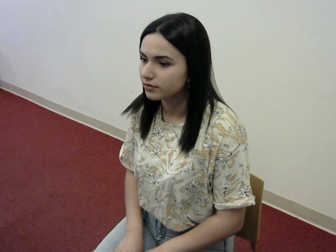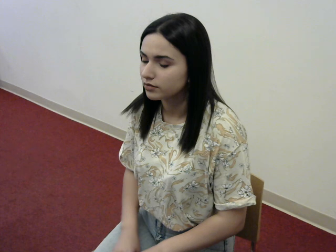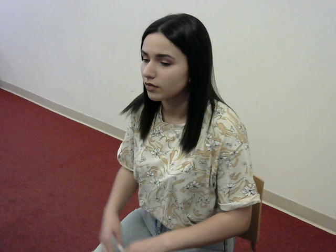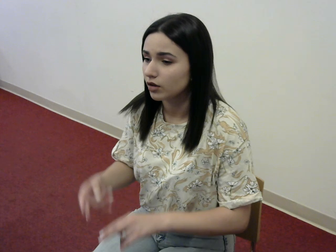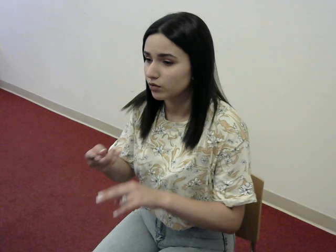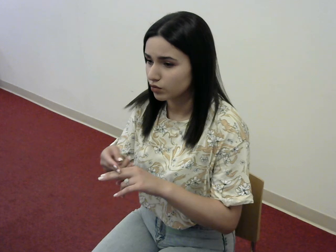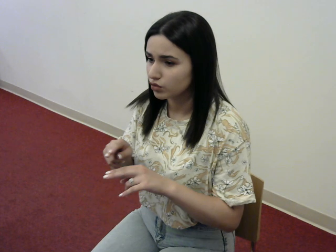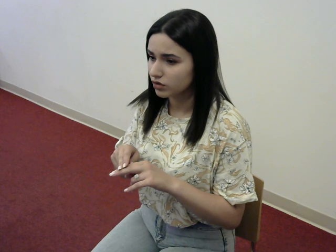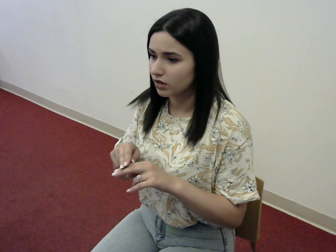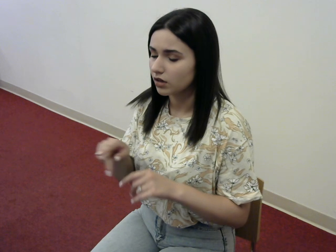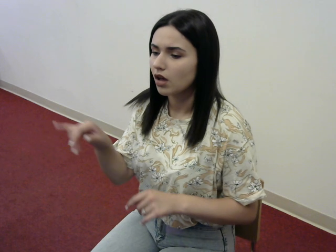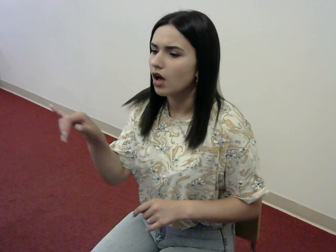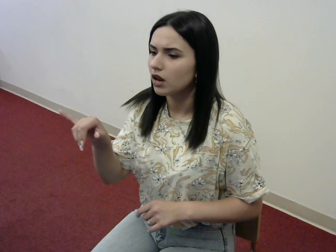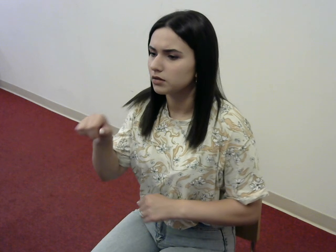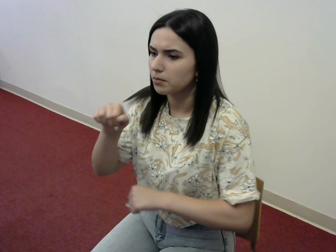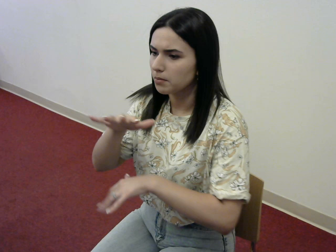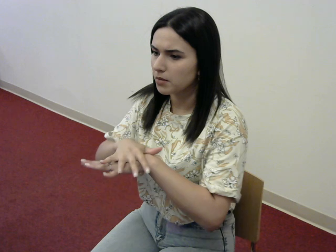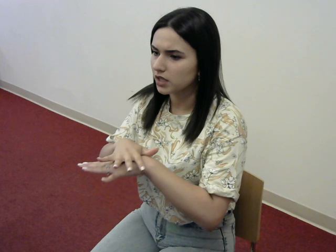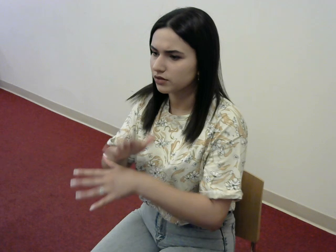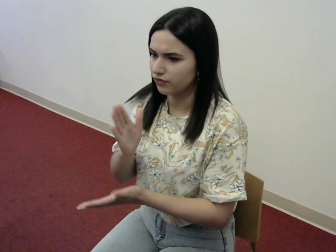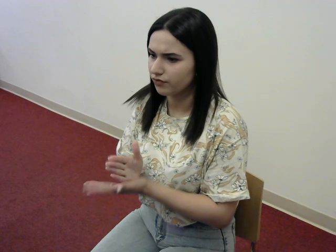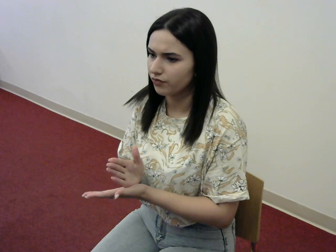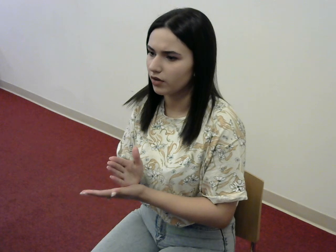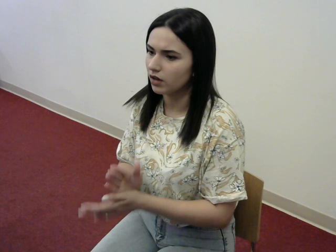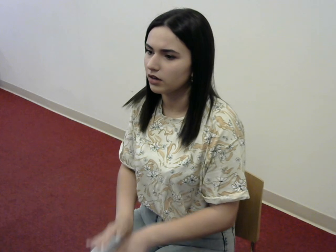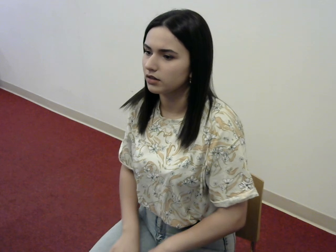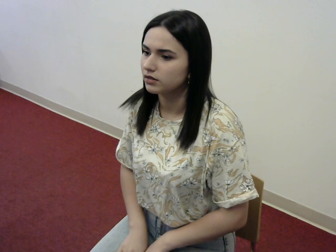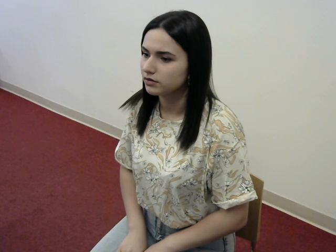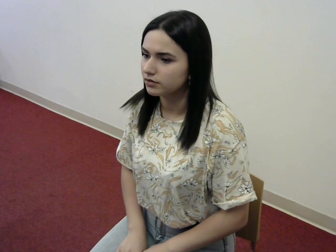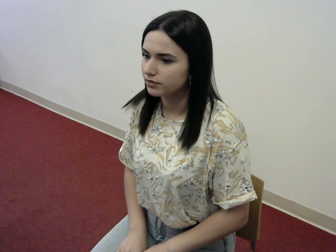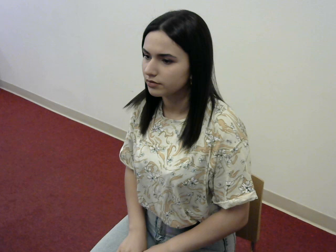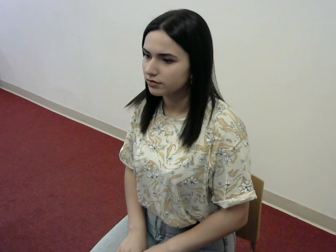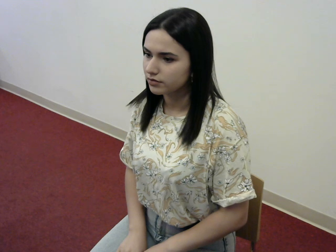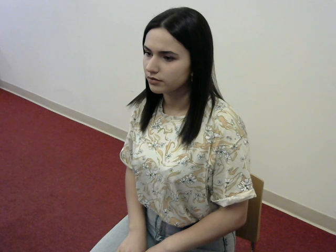Burda harda bank var?